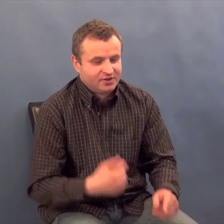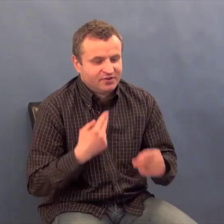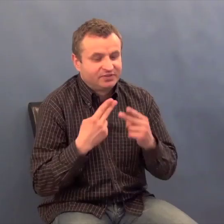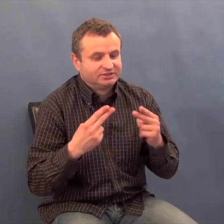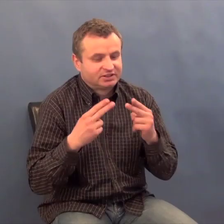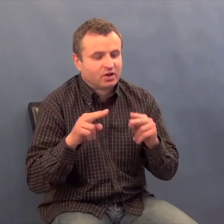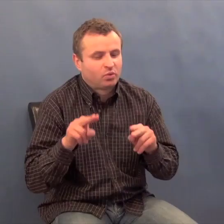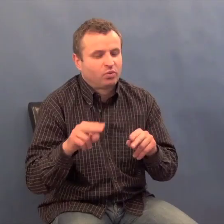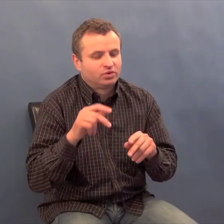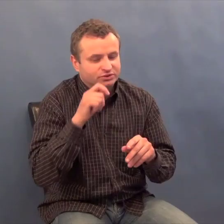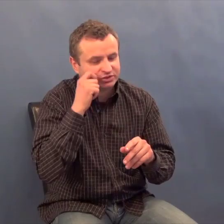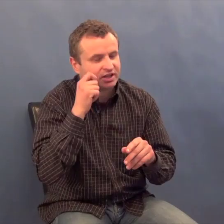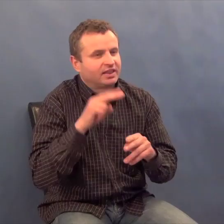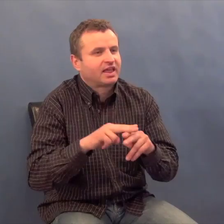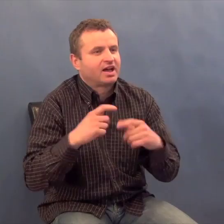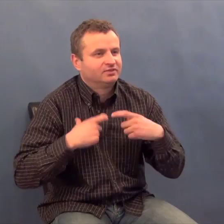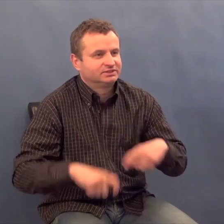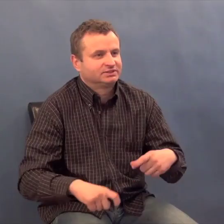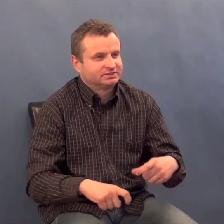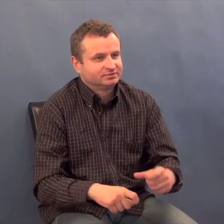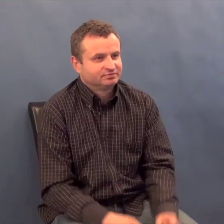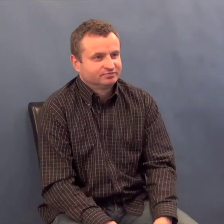Odwiedziny u dziadka na wsi.